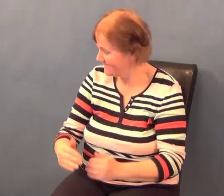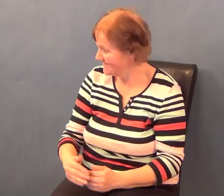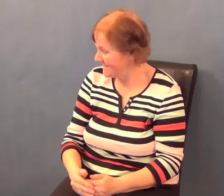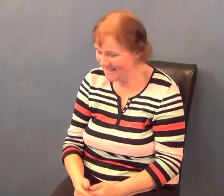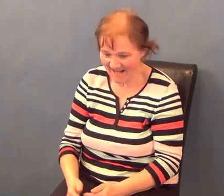Następne.